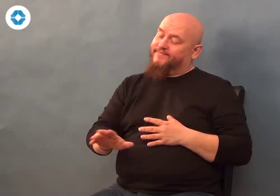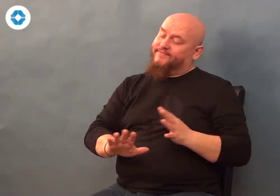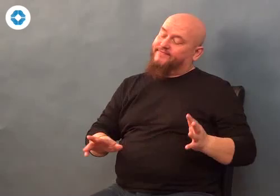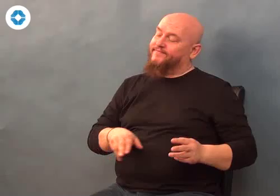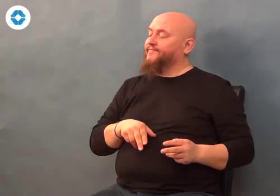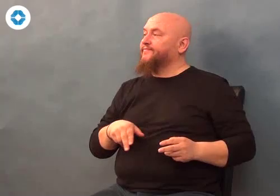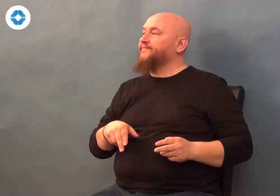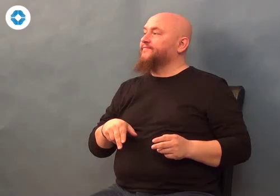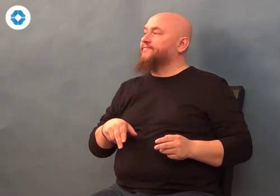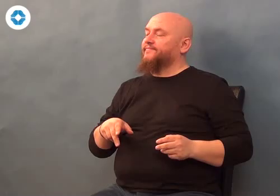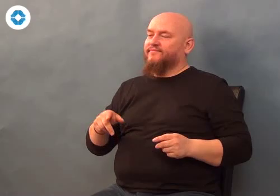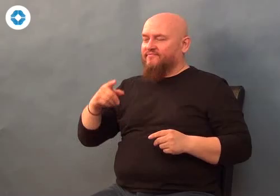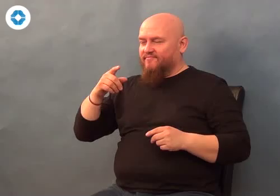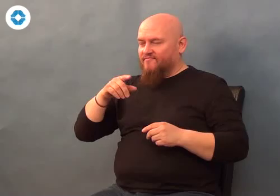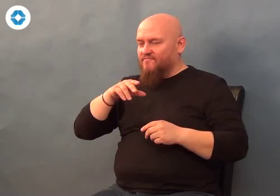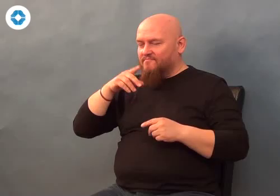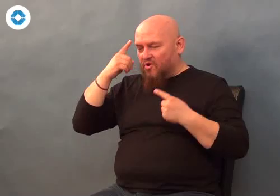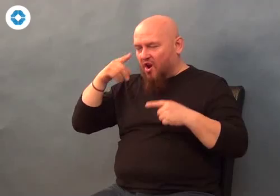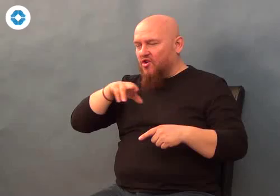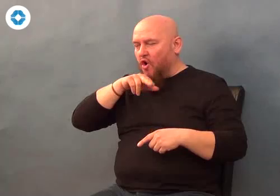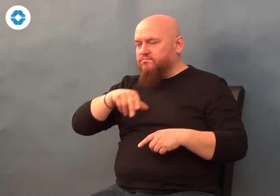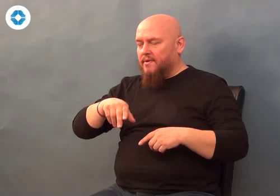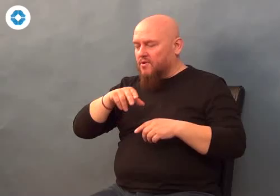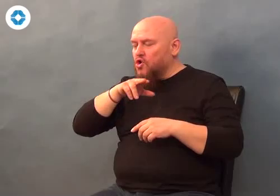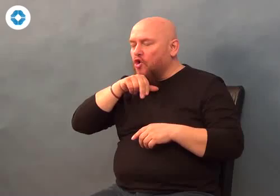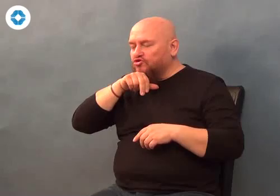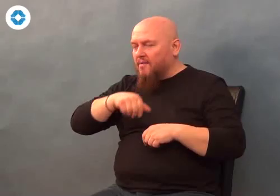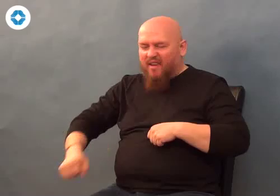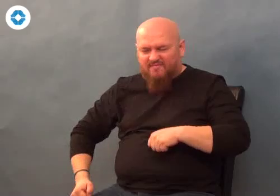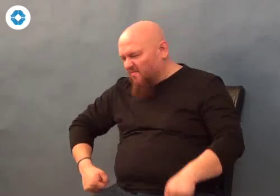Odchodzi i widzi krowę... kozę, która idzie.